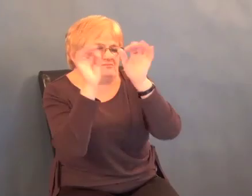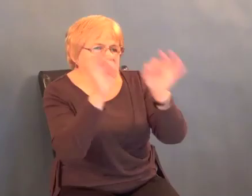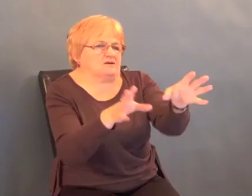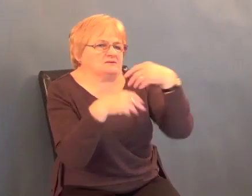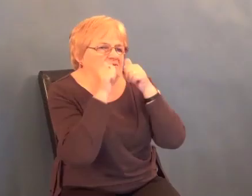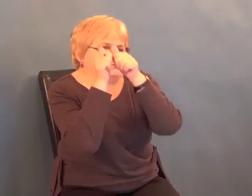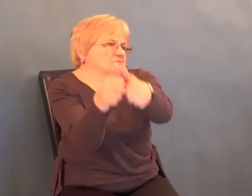Razem pójdziemy.